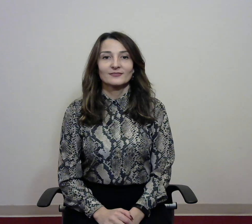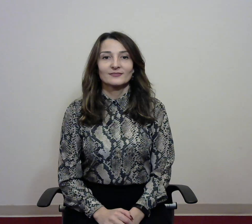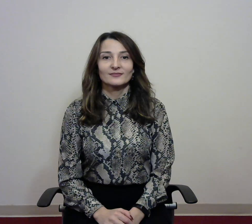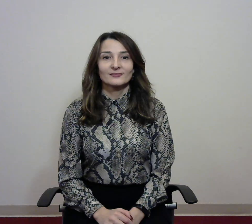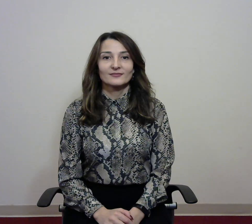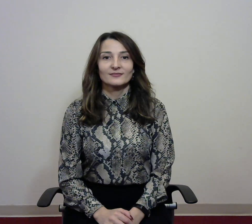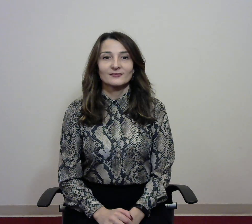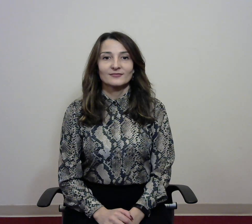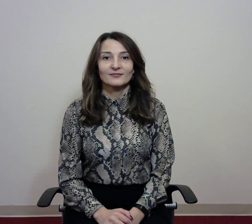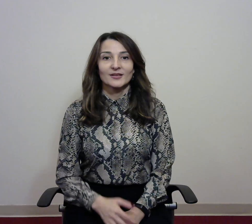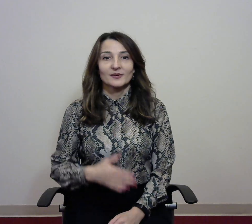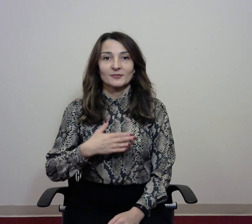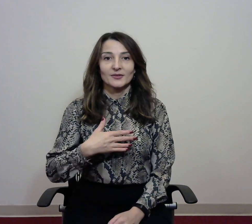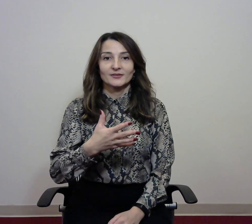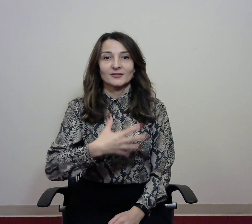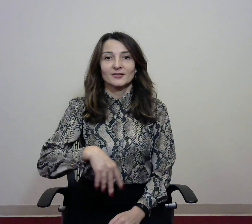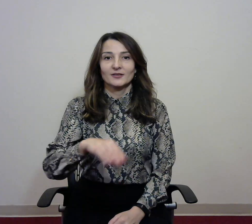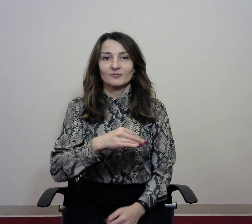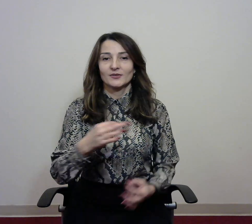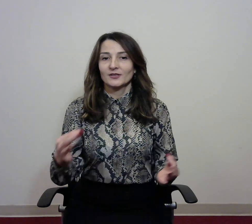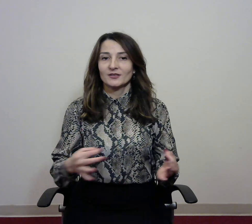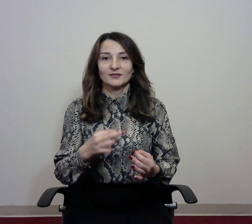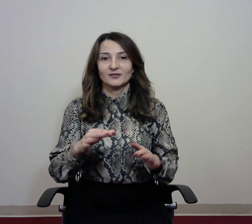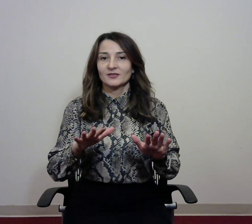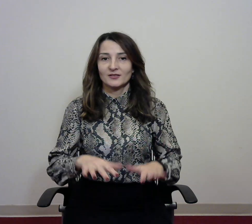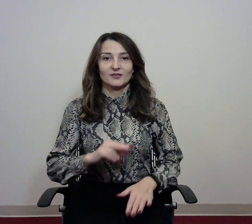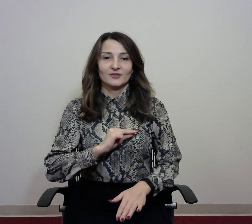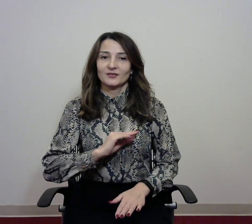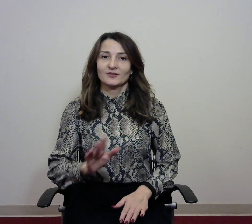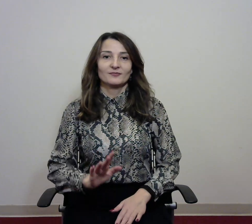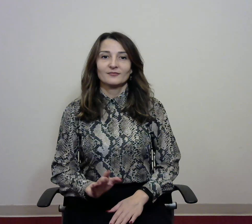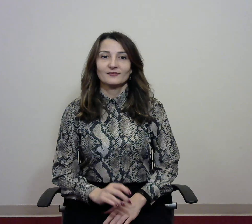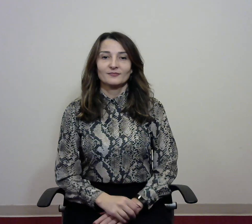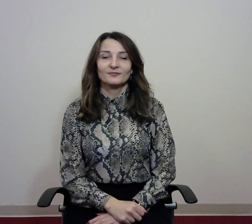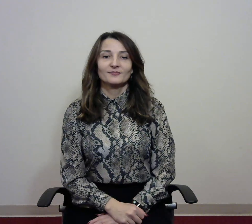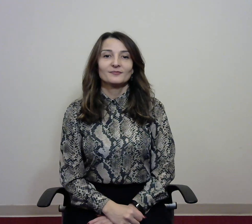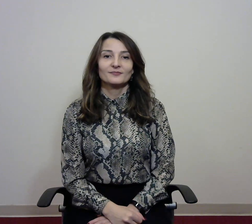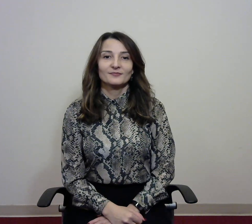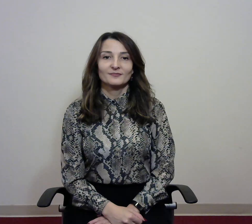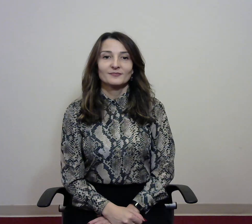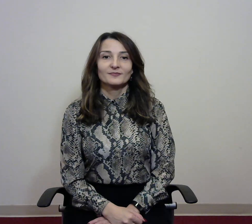Biz heç yerdə işləmirik